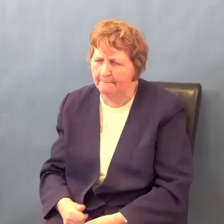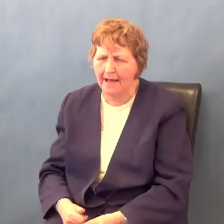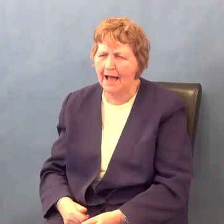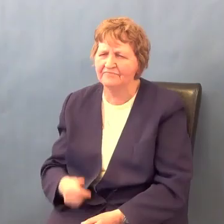Tego nie ma.